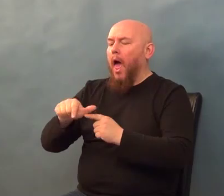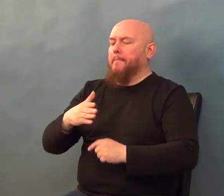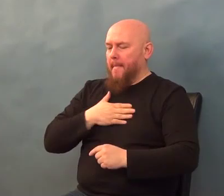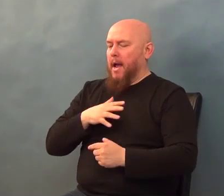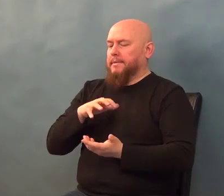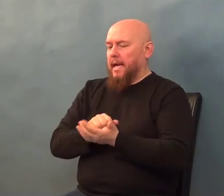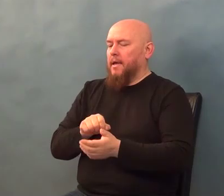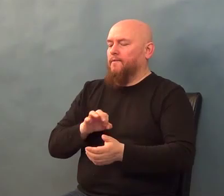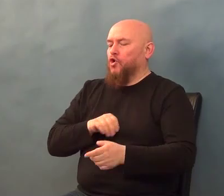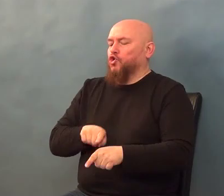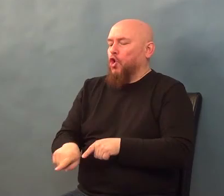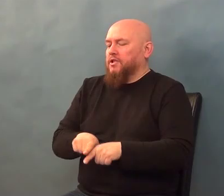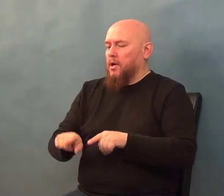A po pracy nie masz co robić.